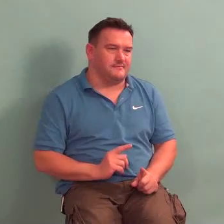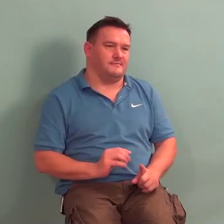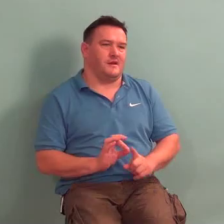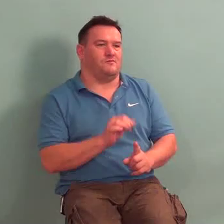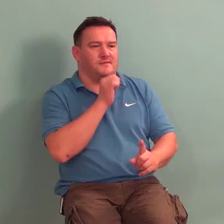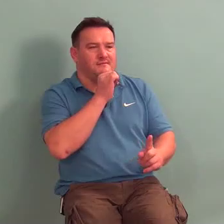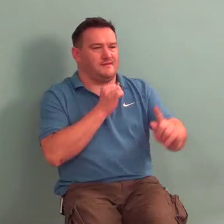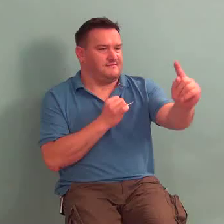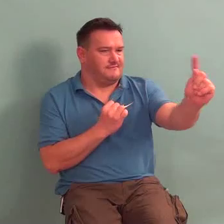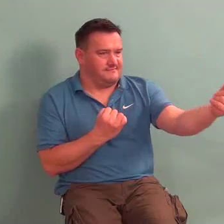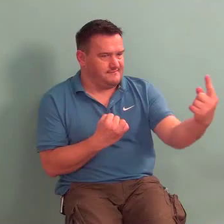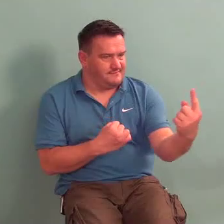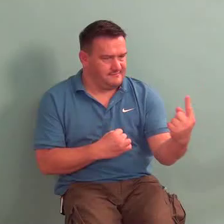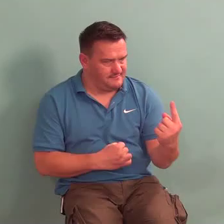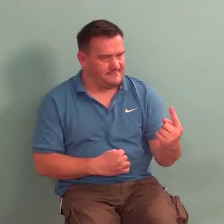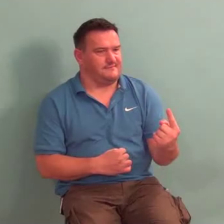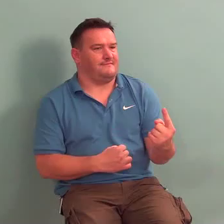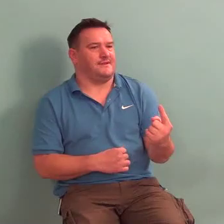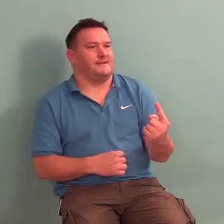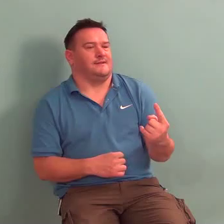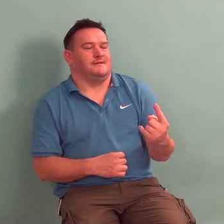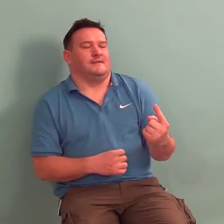Przychodzi babcia.